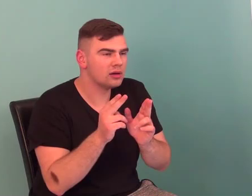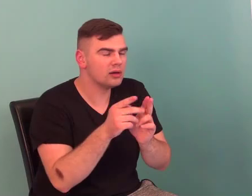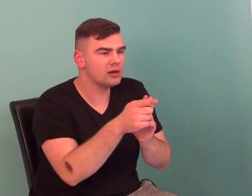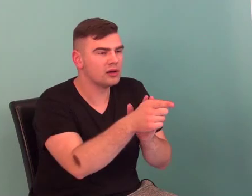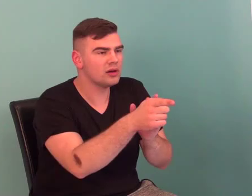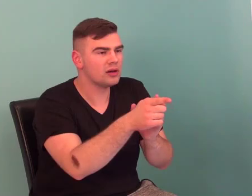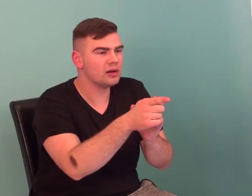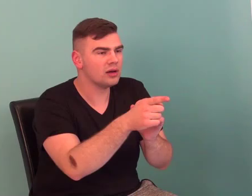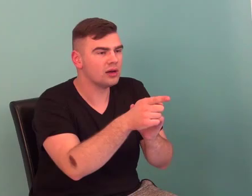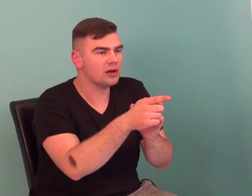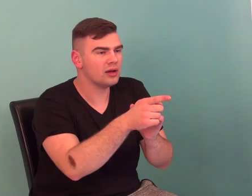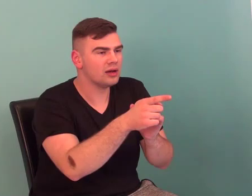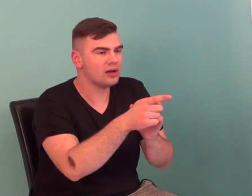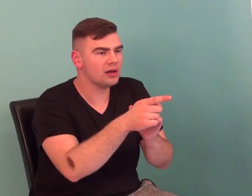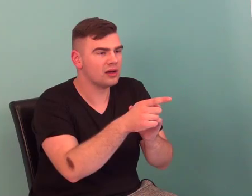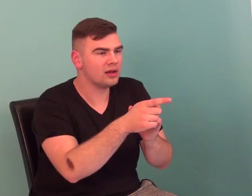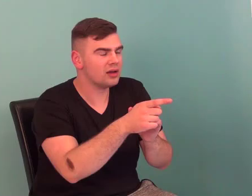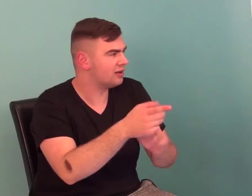A ty?